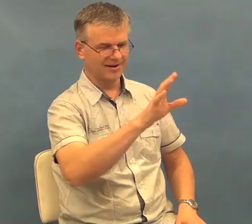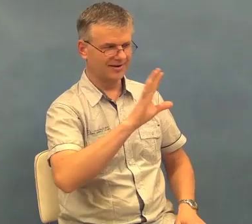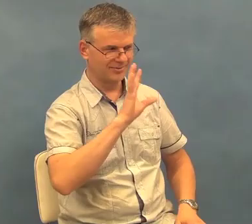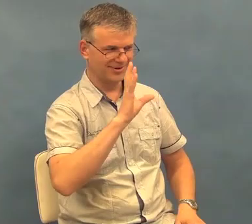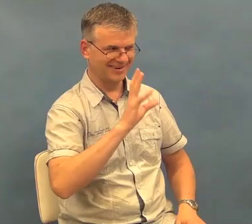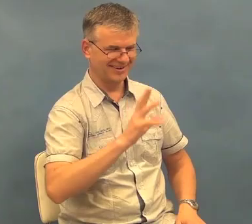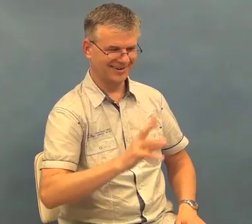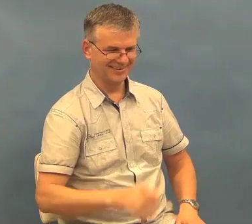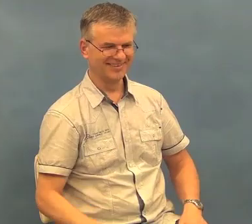Ładny.